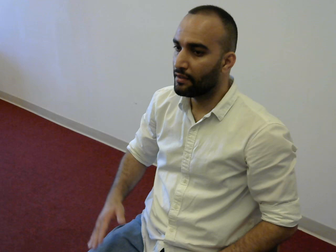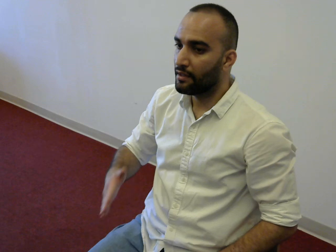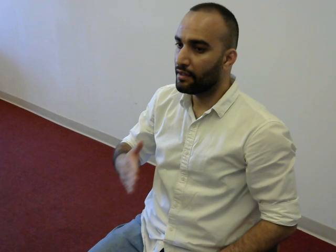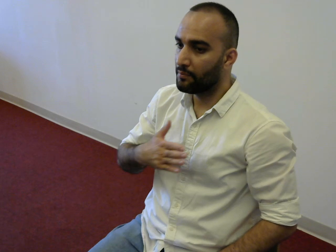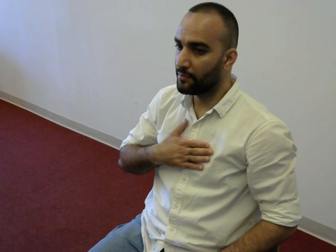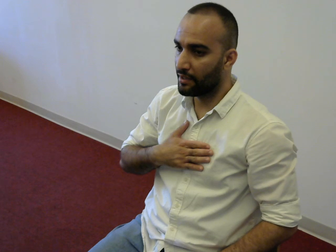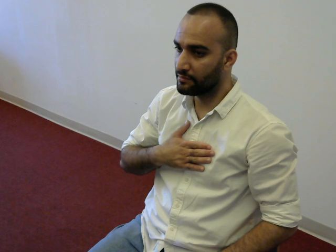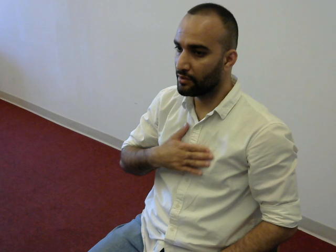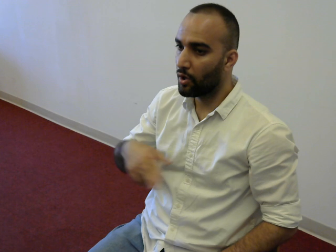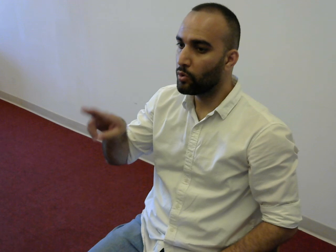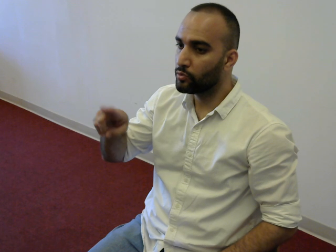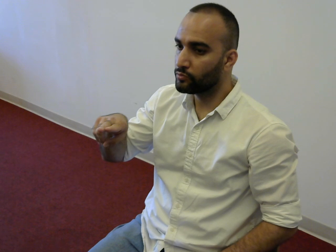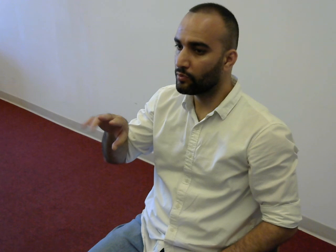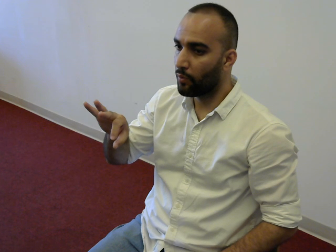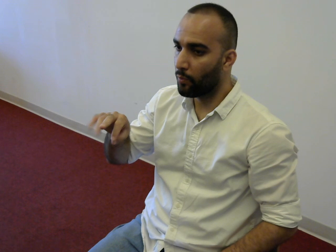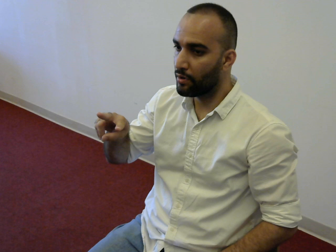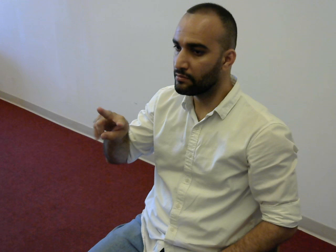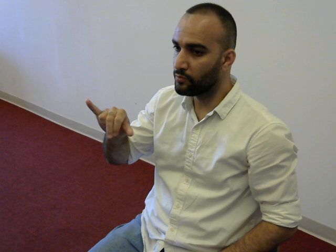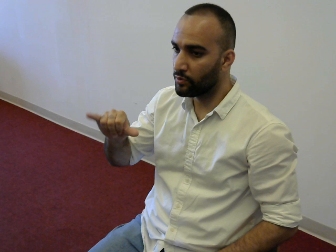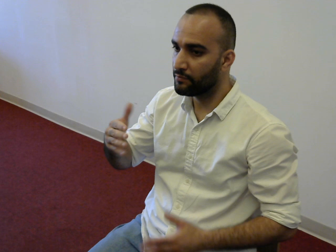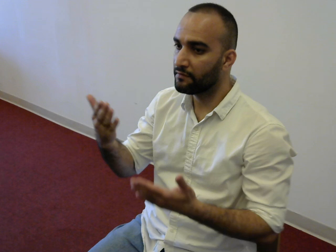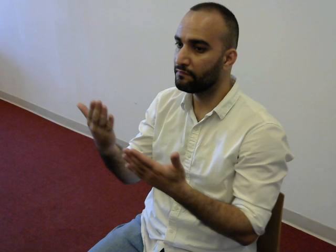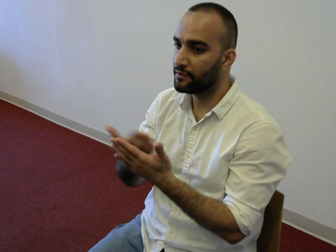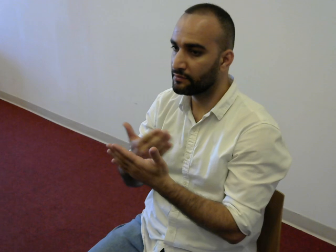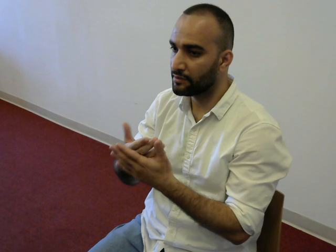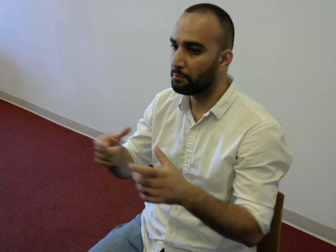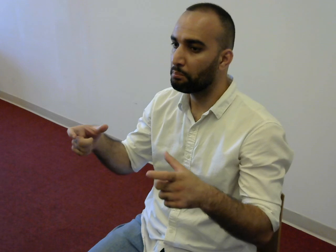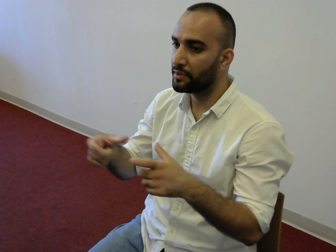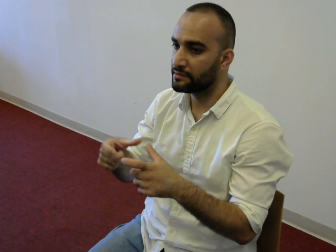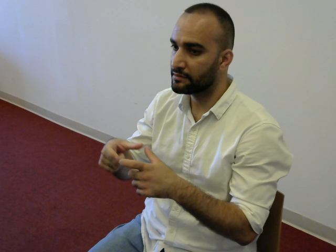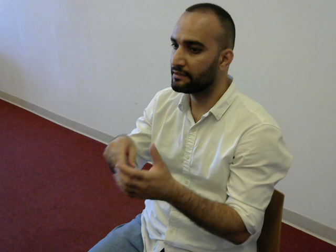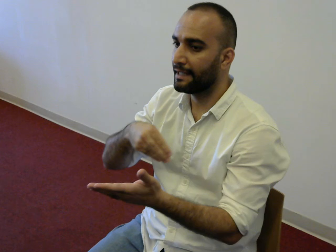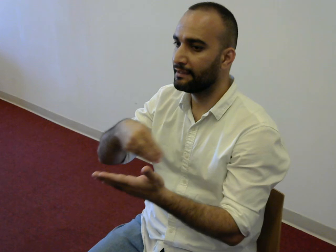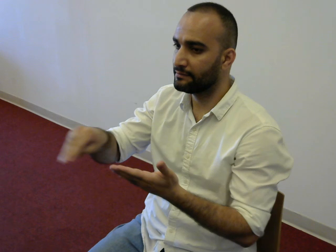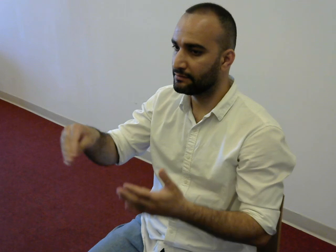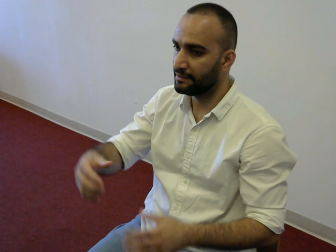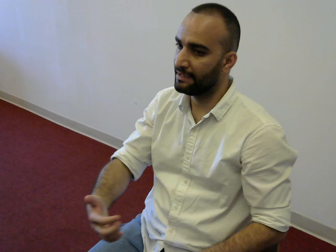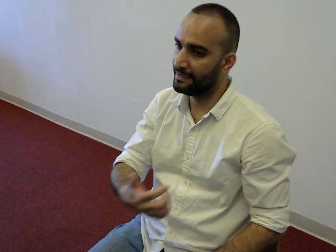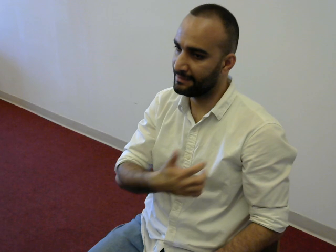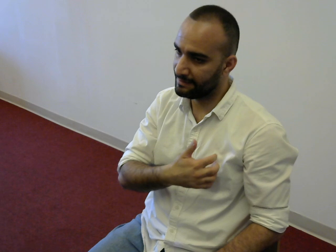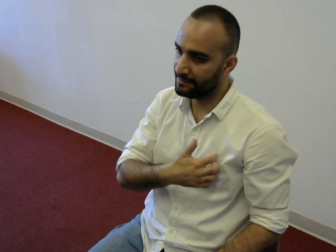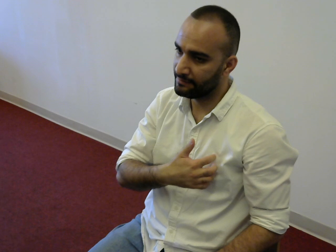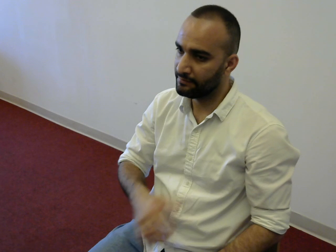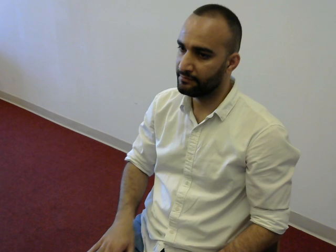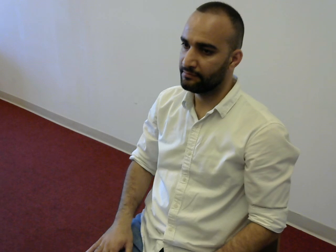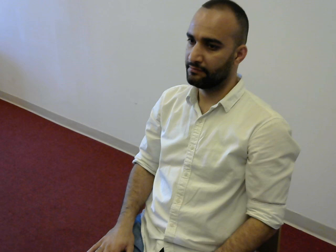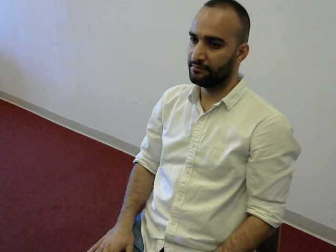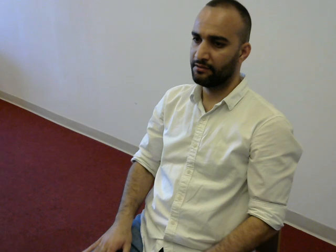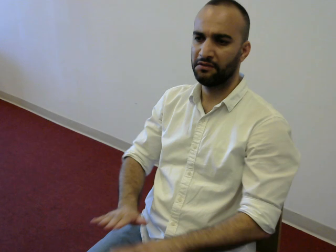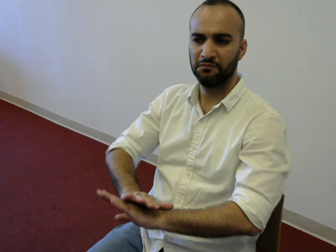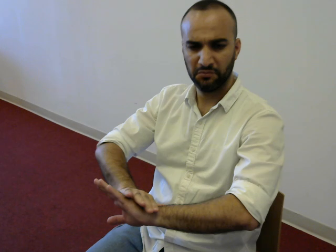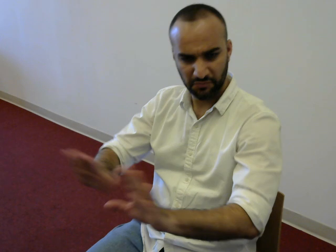Mən "Dolu" filminə bilet almaq istəyirəm